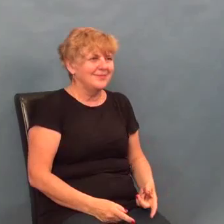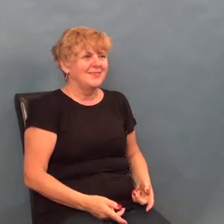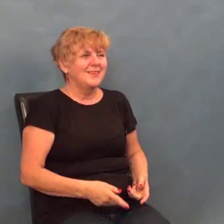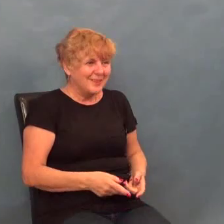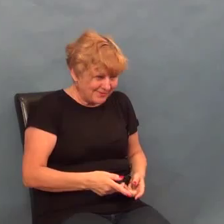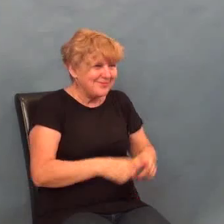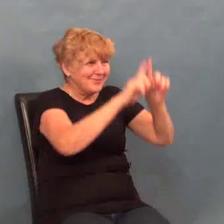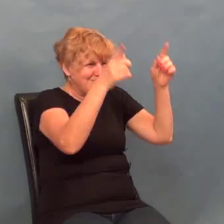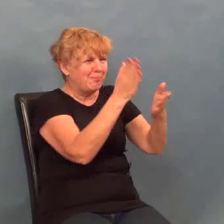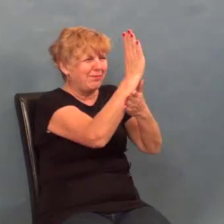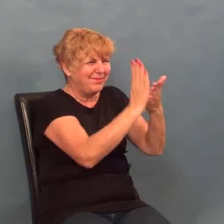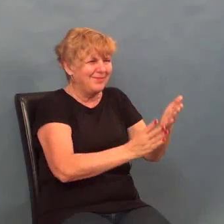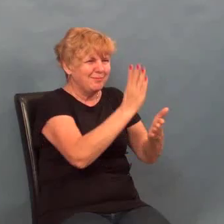Szyby pękają.